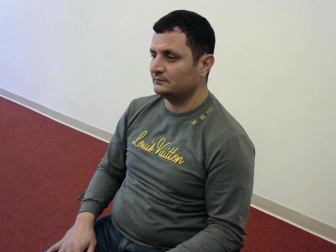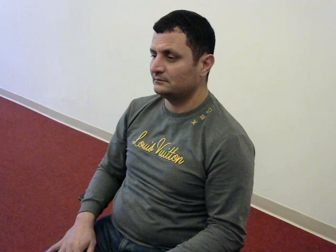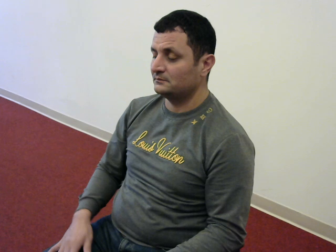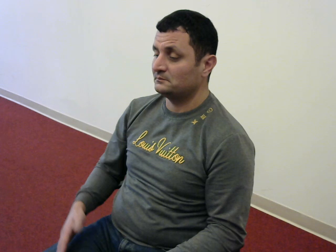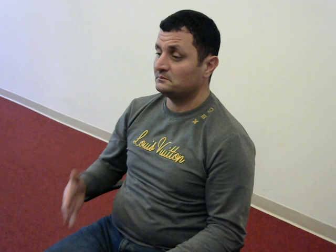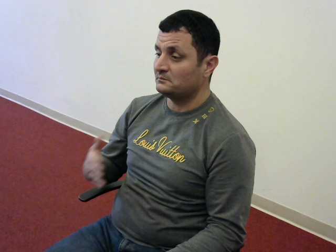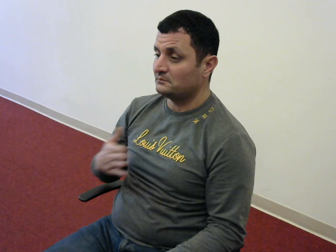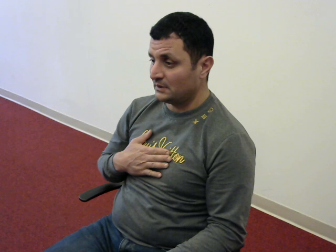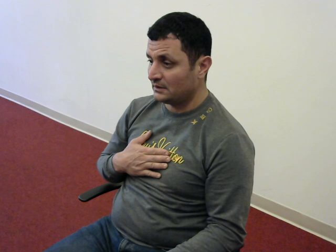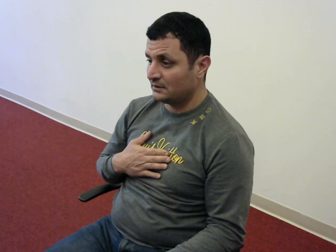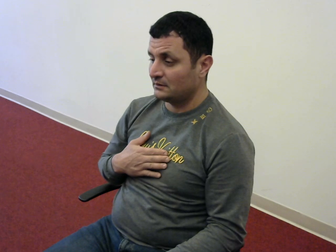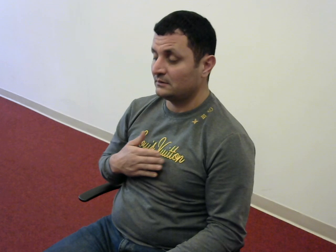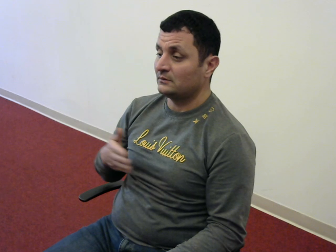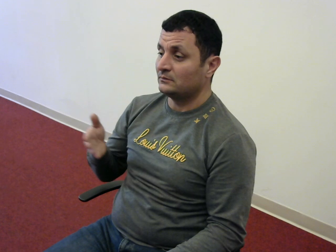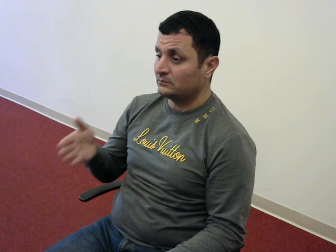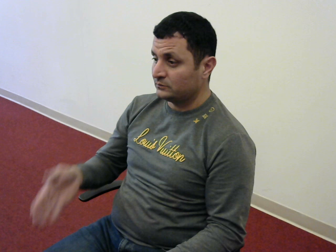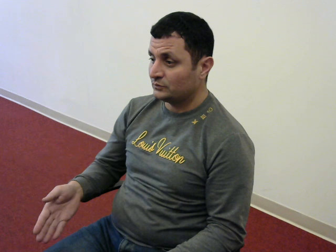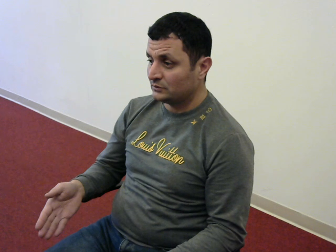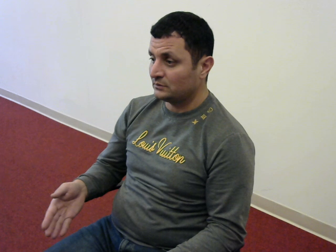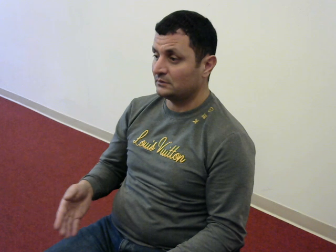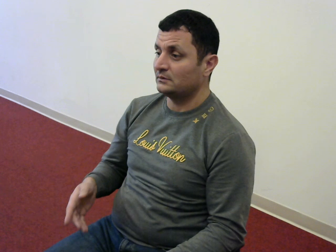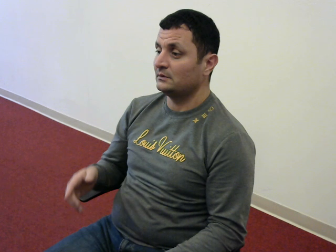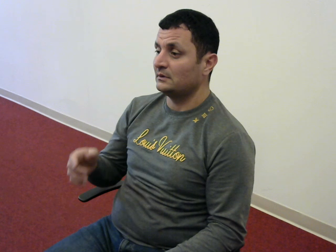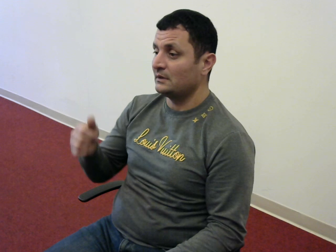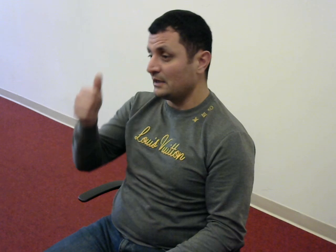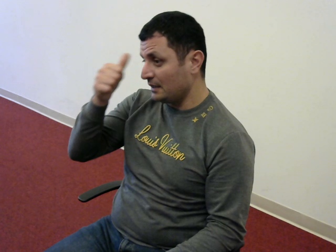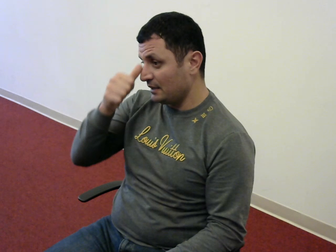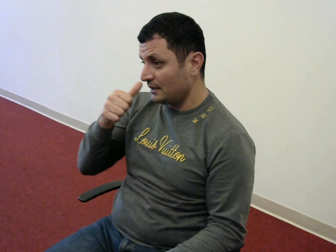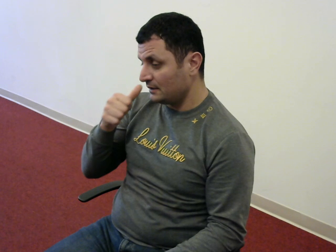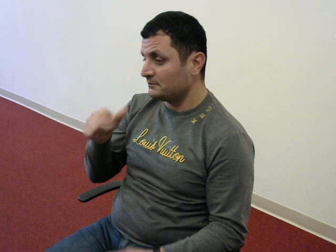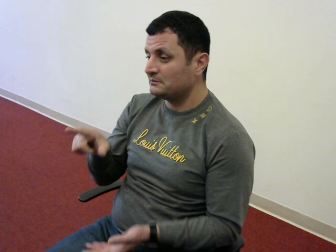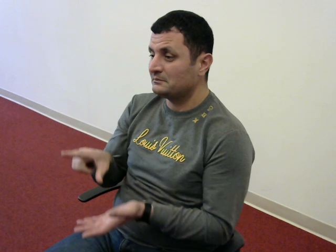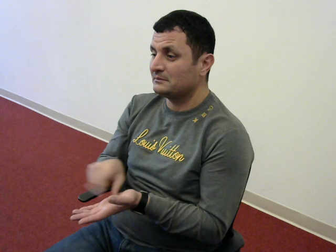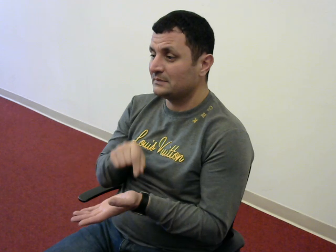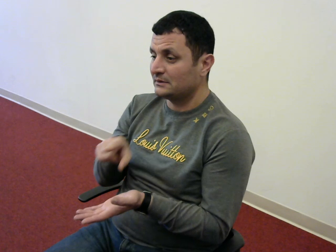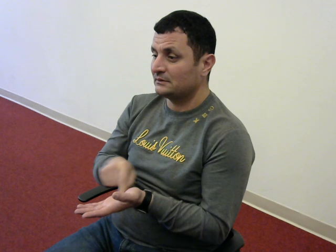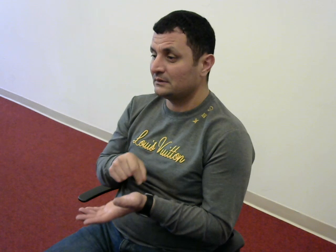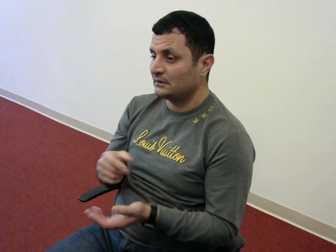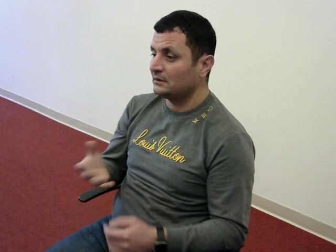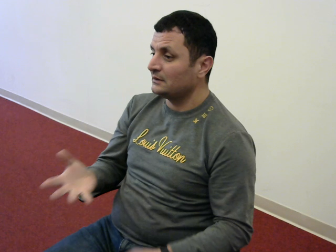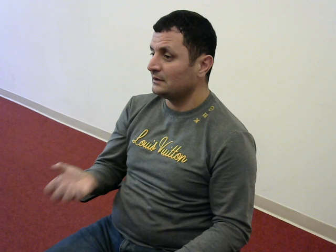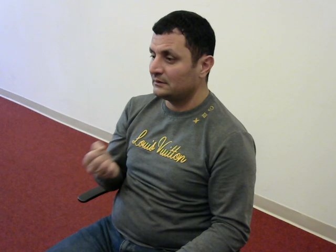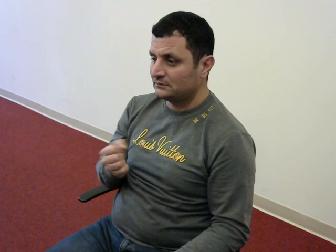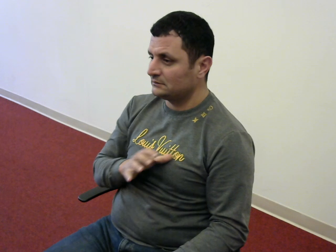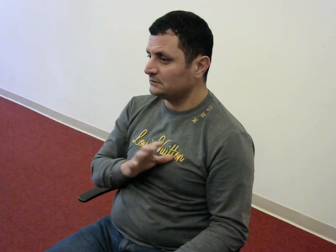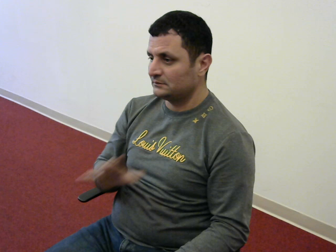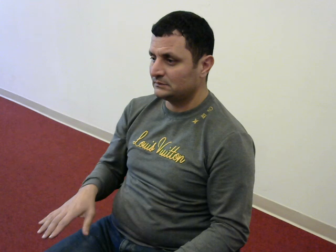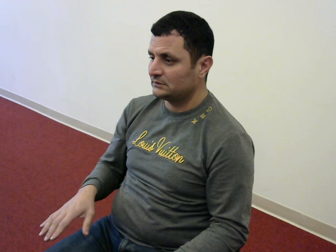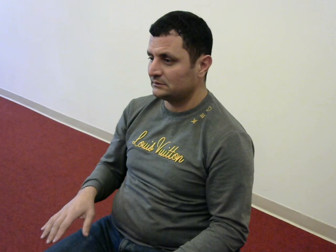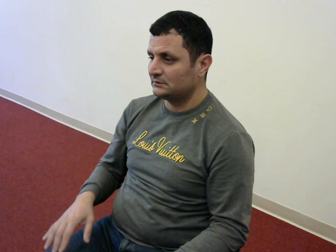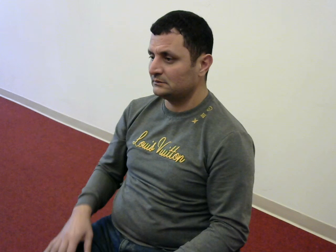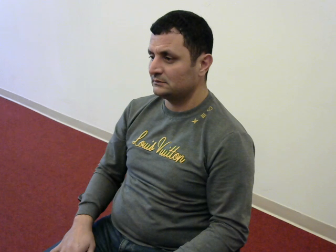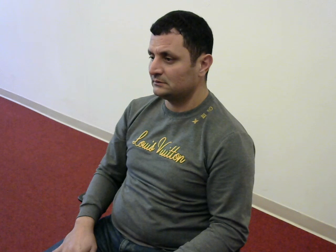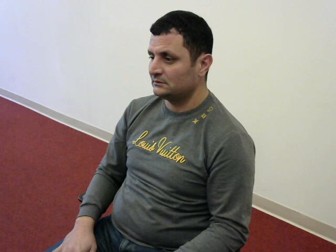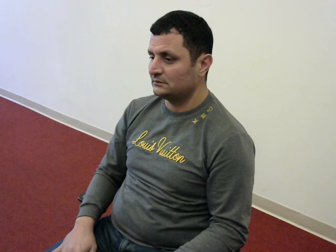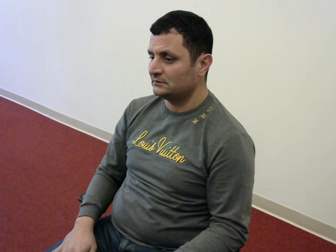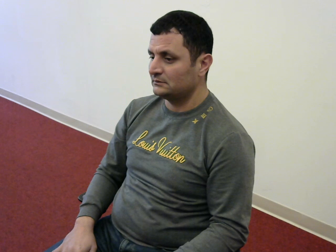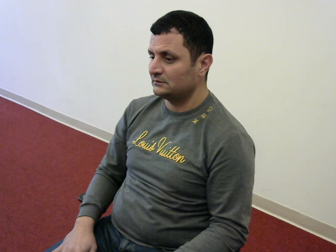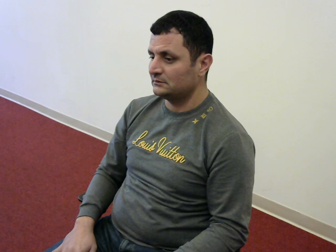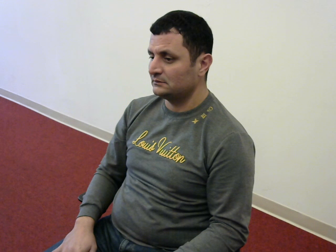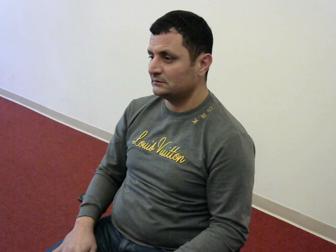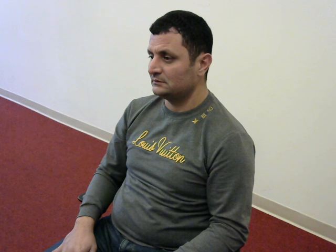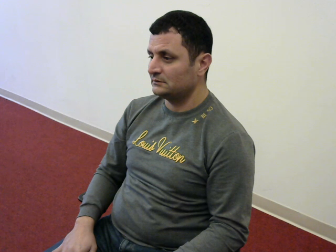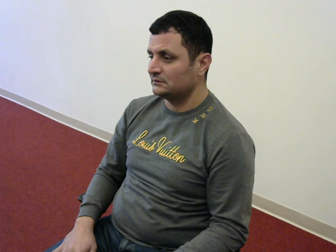Mən bu ay pensiya almamışam